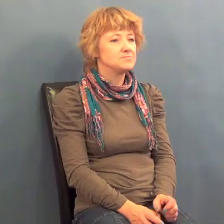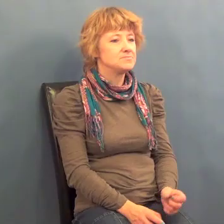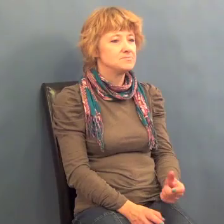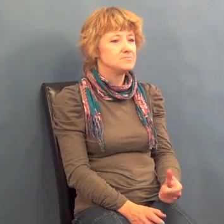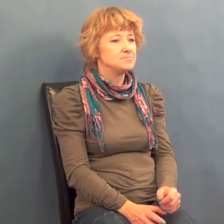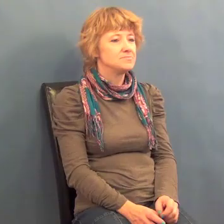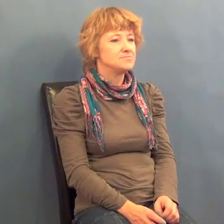Aha.